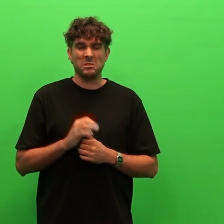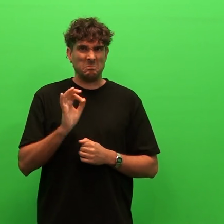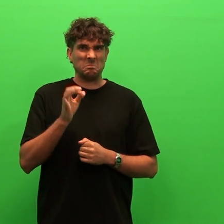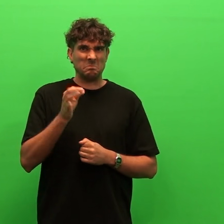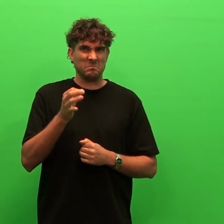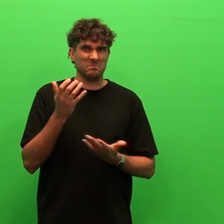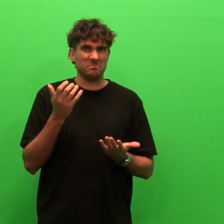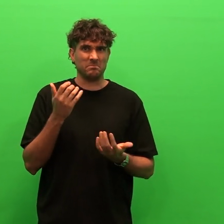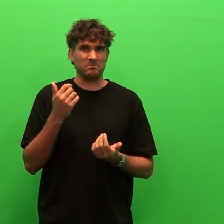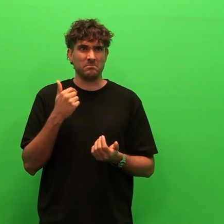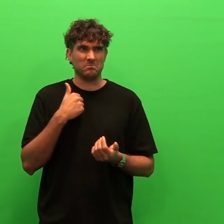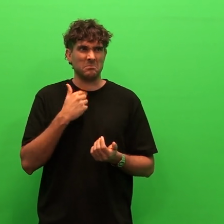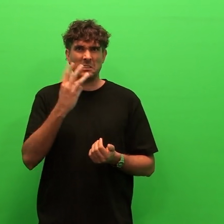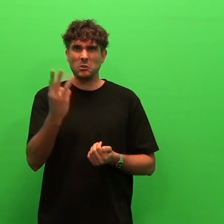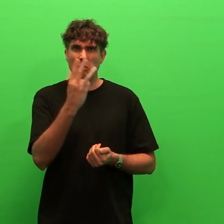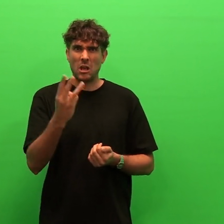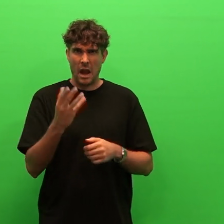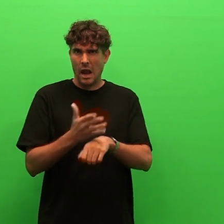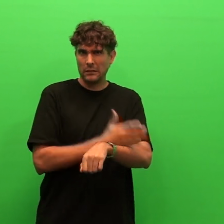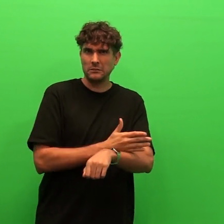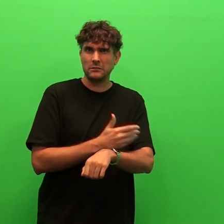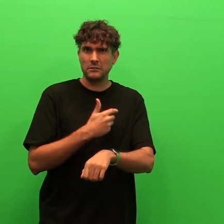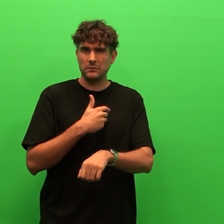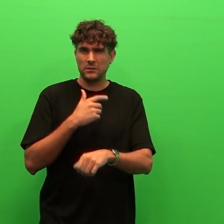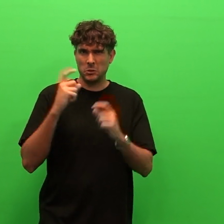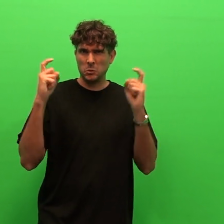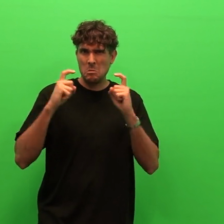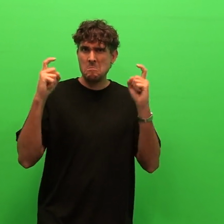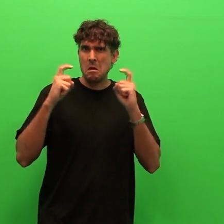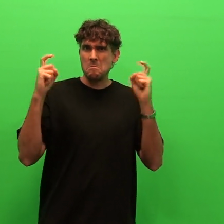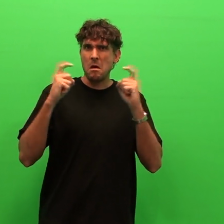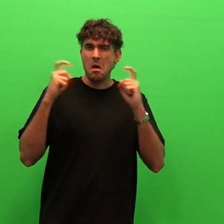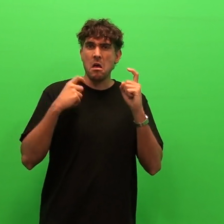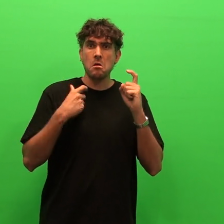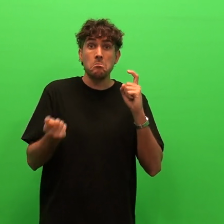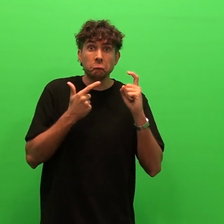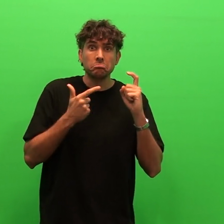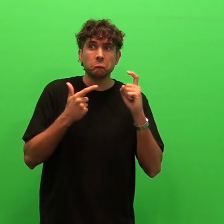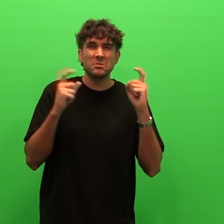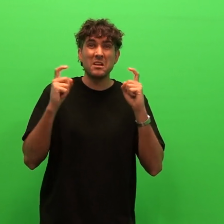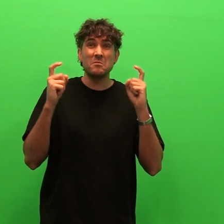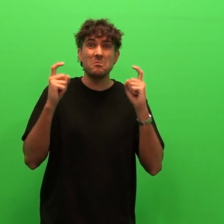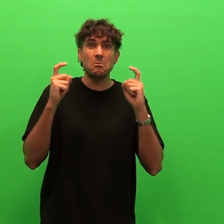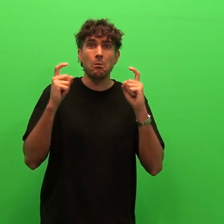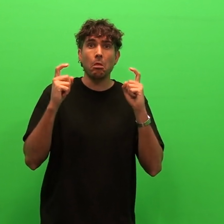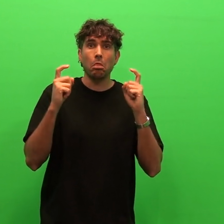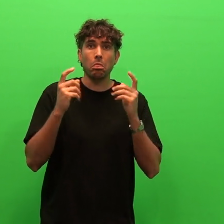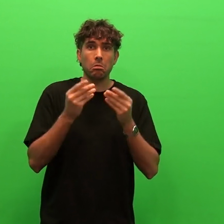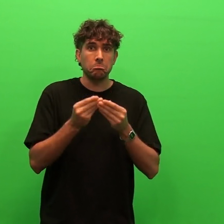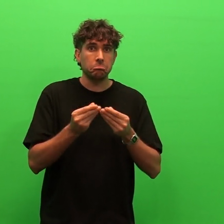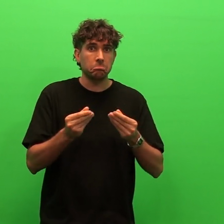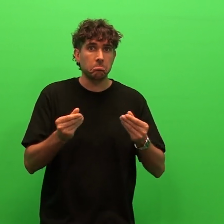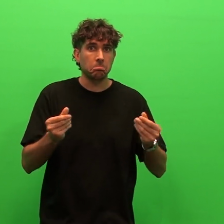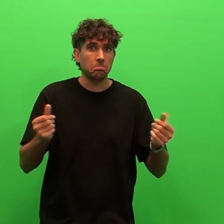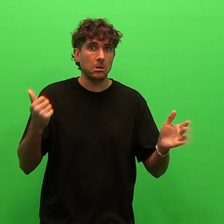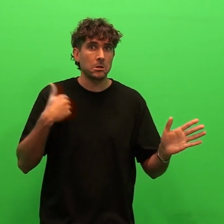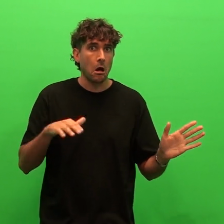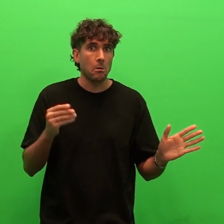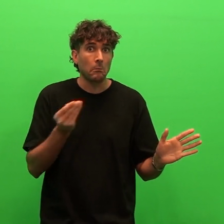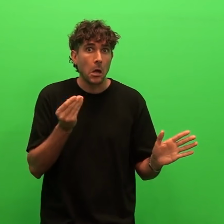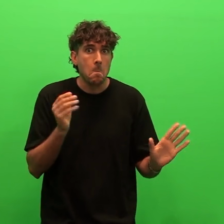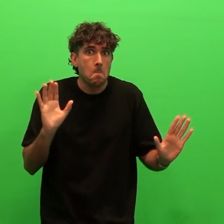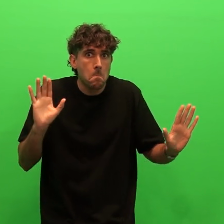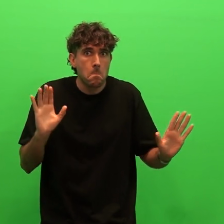Sí, fa tres hores tenia migranya, m'he pres una pastilla i la migranya m'ha desaparegut, no sé si ja estic millor.